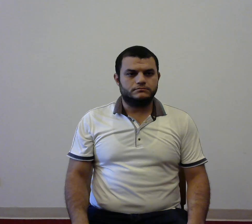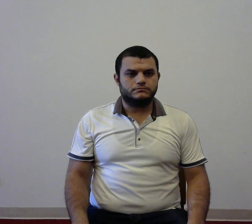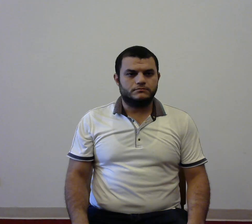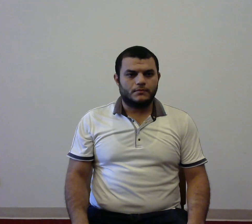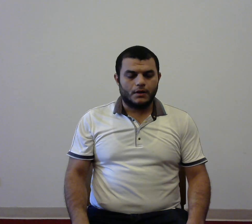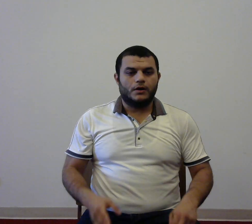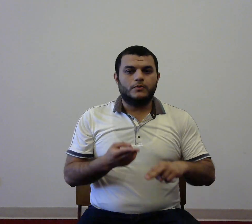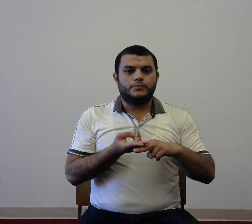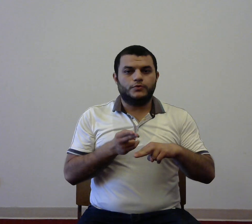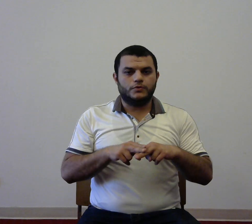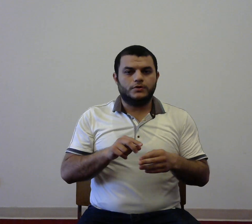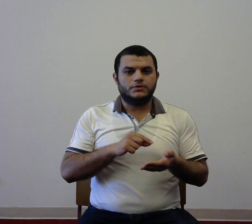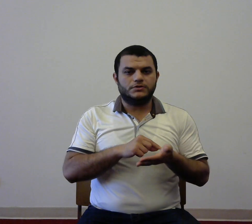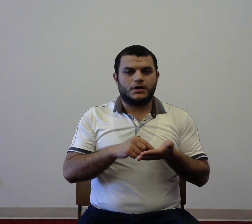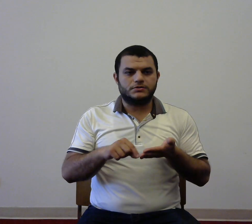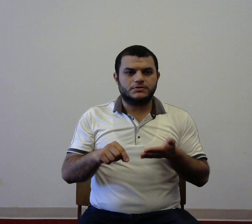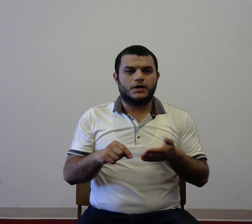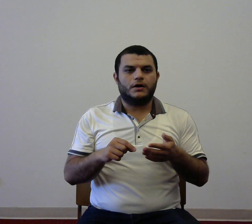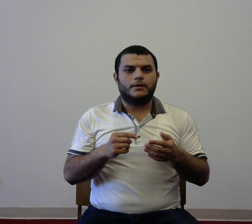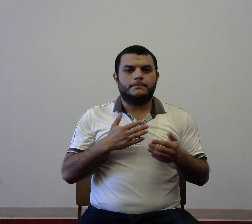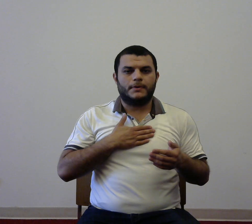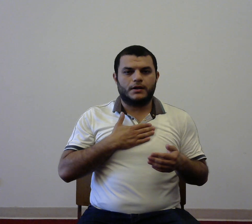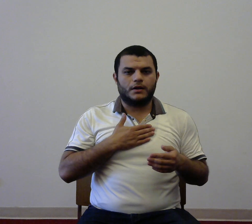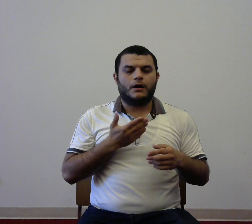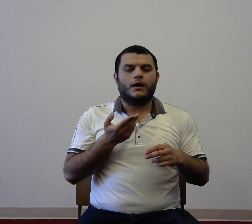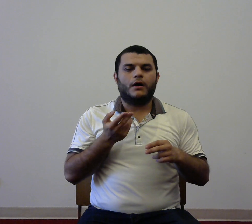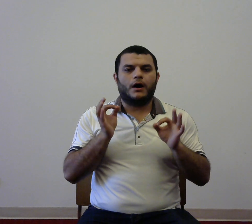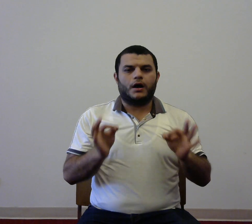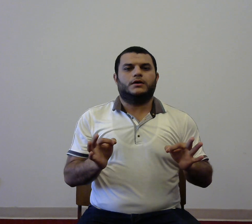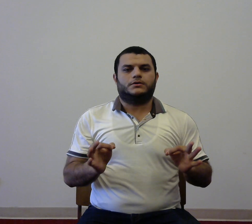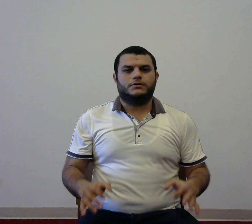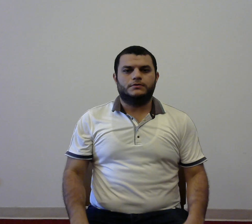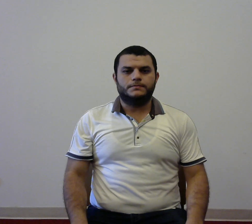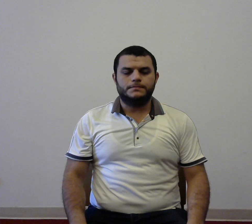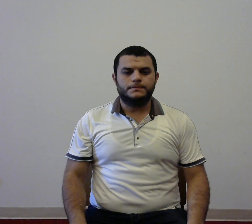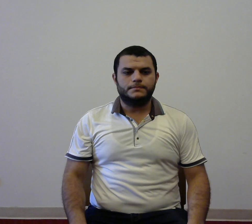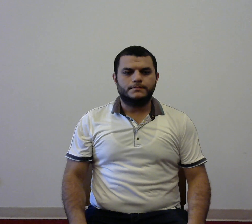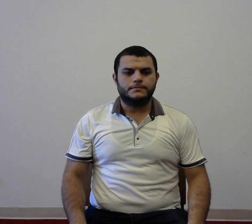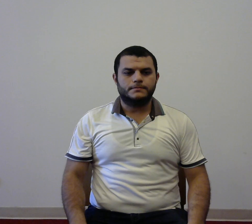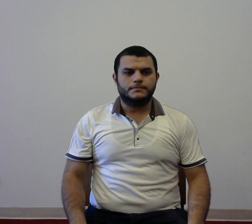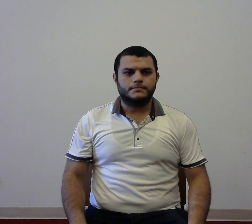Bu yazılar mənə aiddir